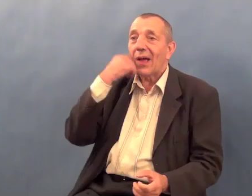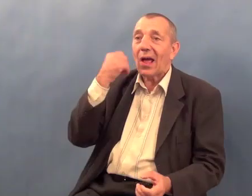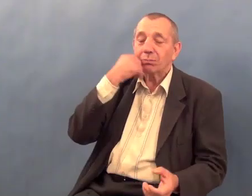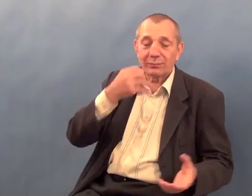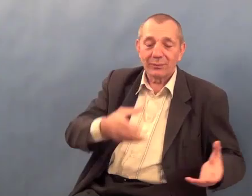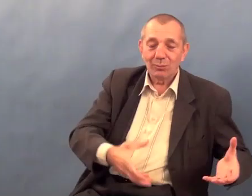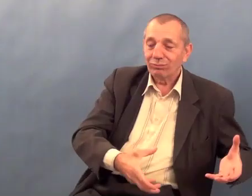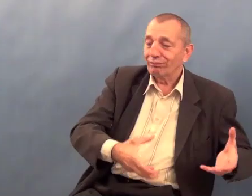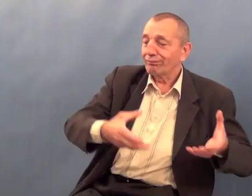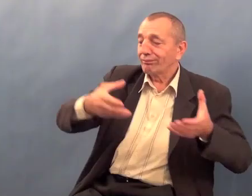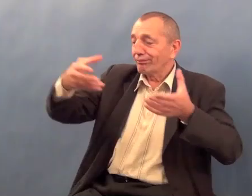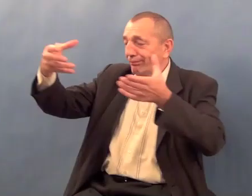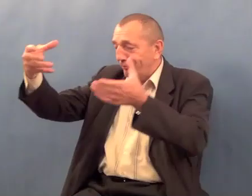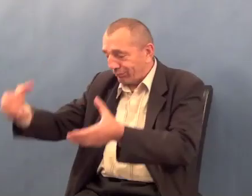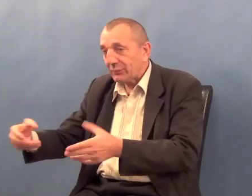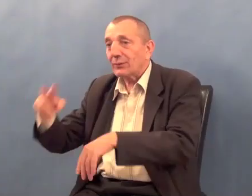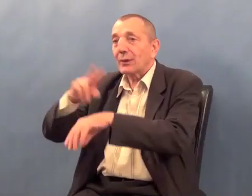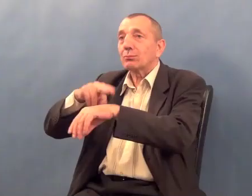Ktoś stawia miskę z jabłkami.